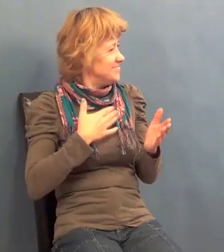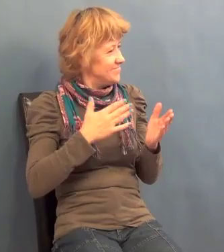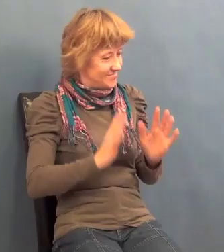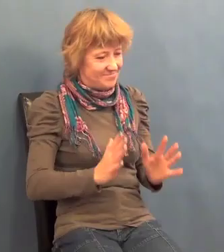Dobra.